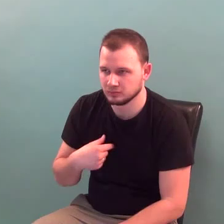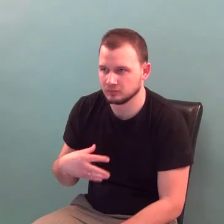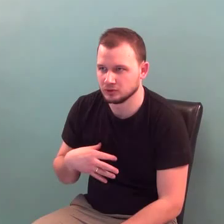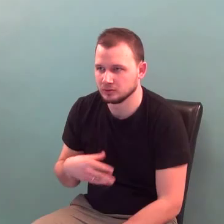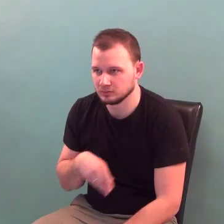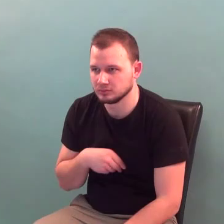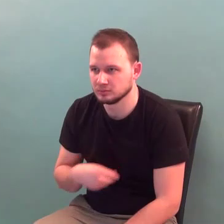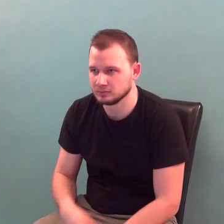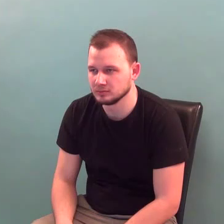Jestem wolny, mogę.